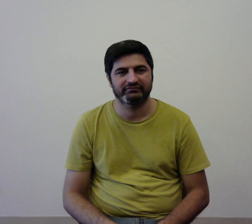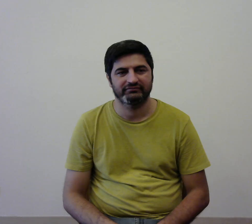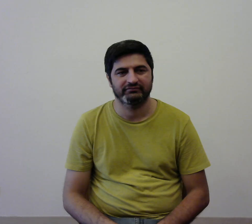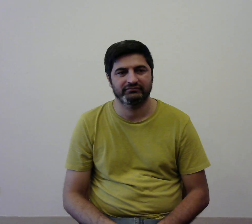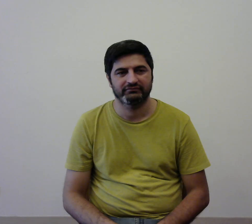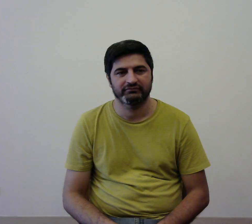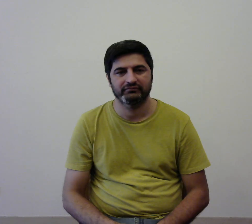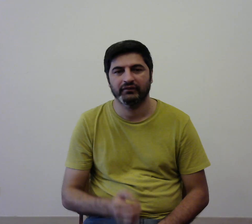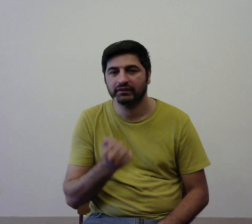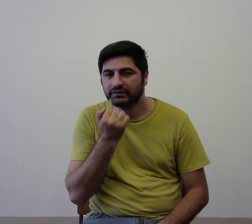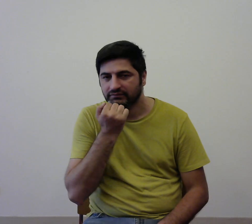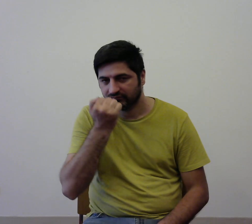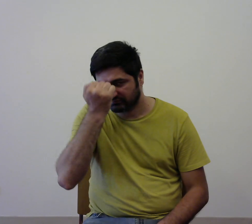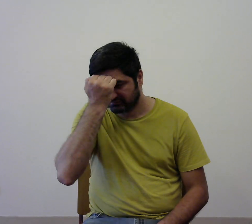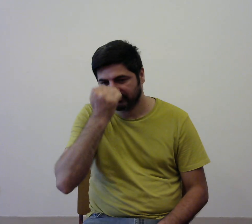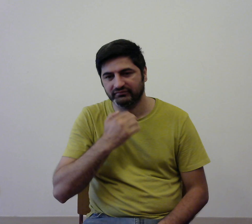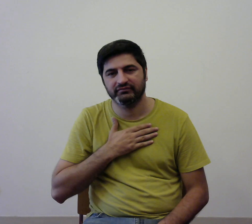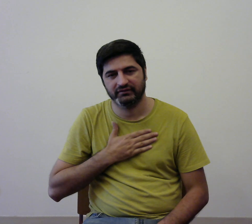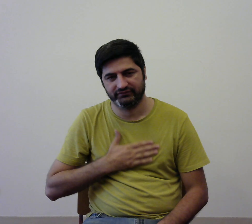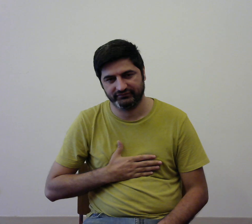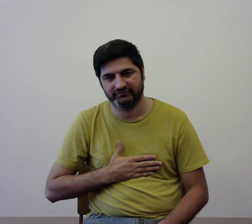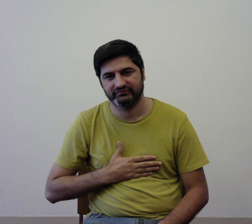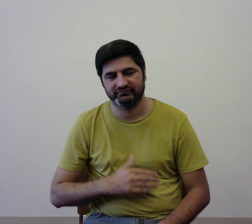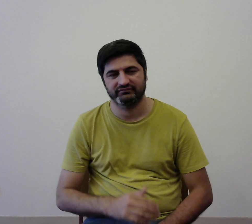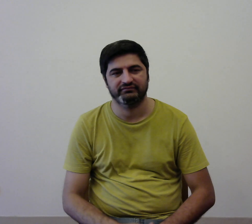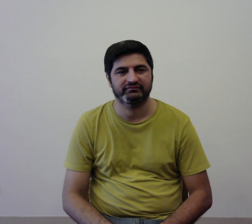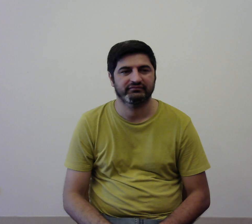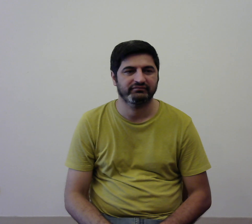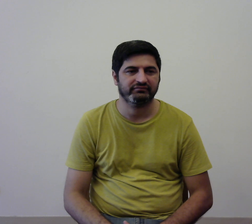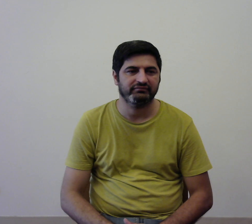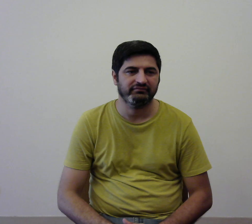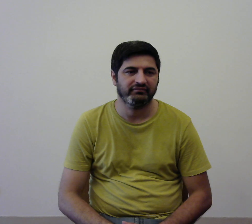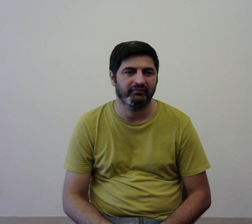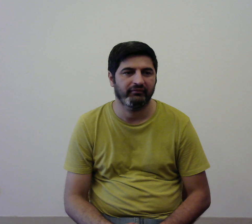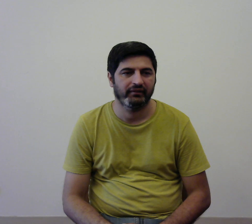Təşəkkür edirəm